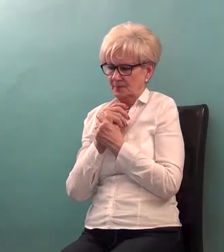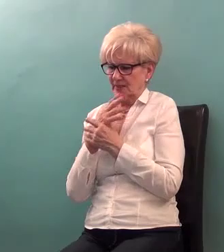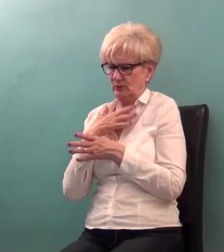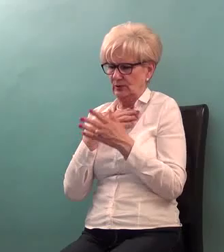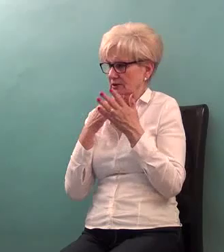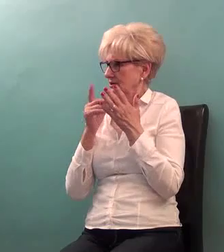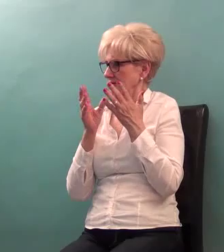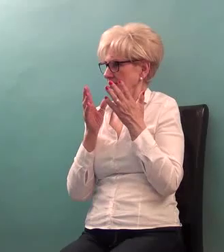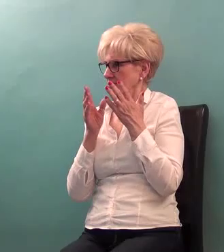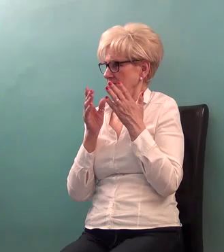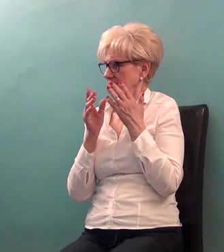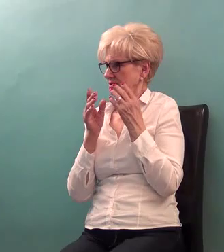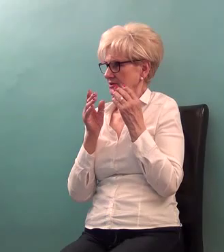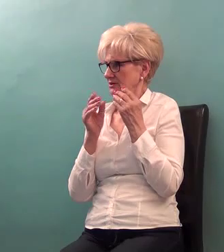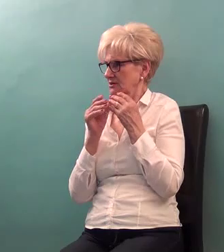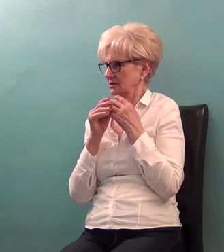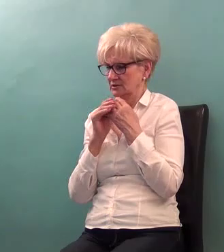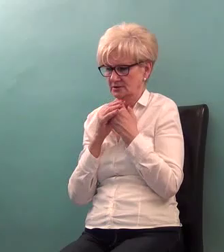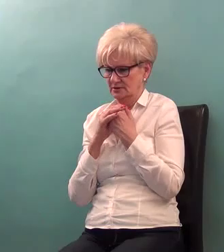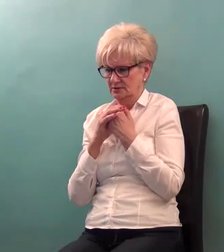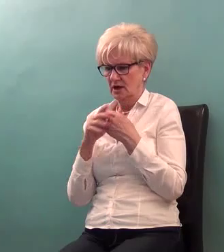Mnie się wydaje....